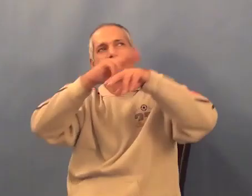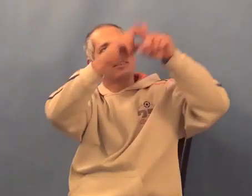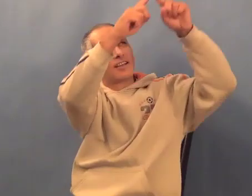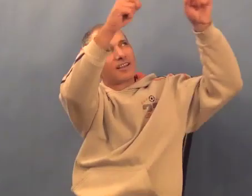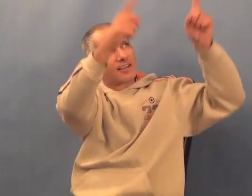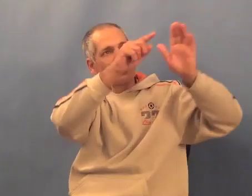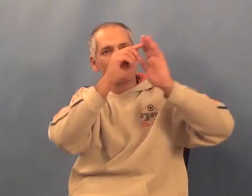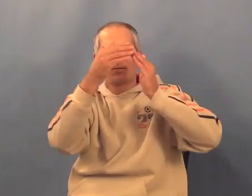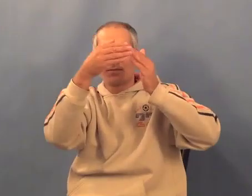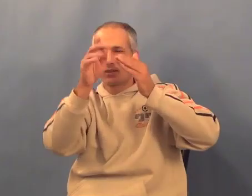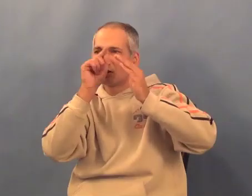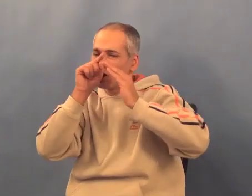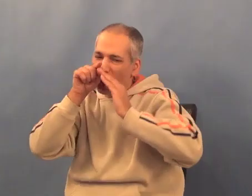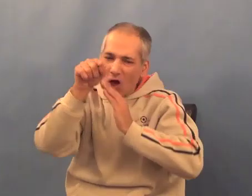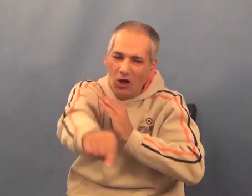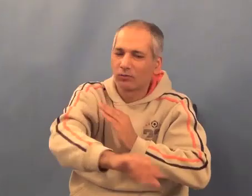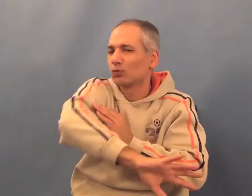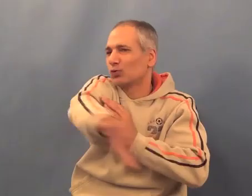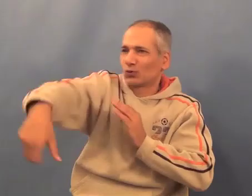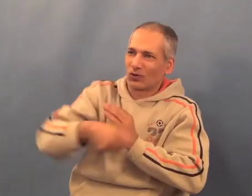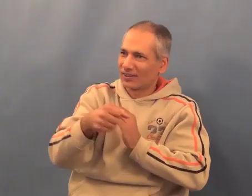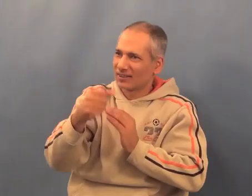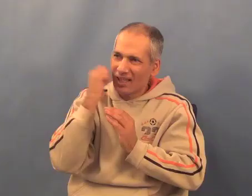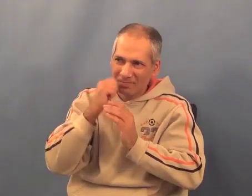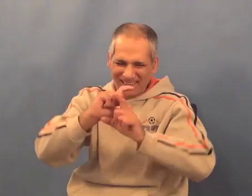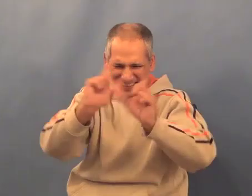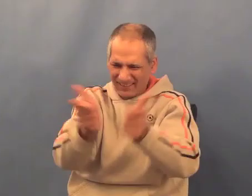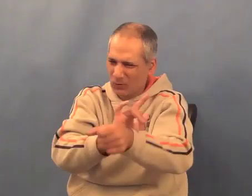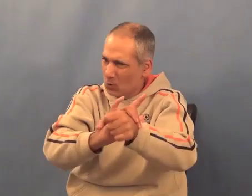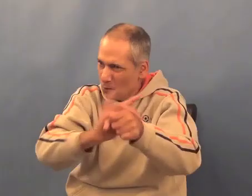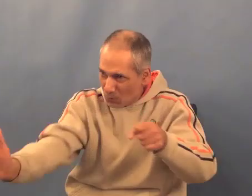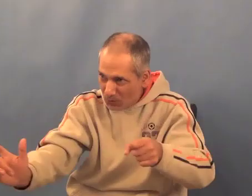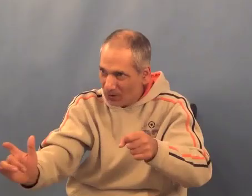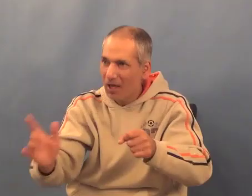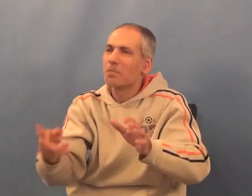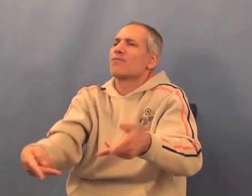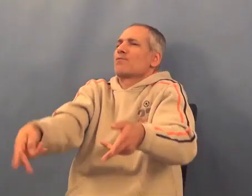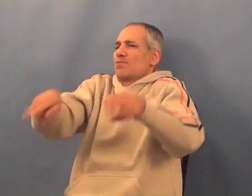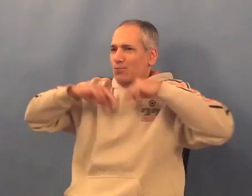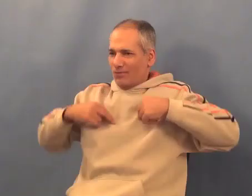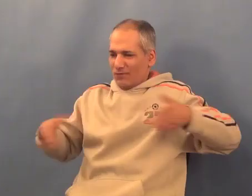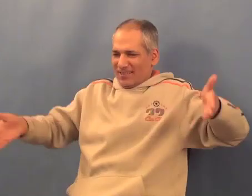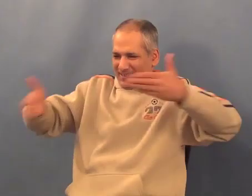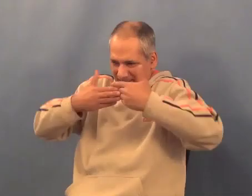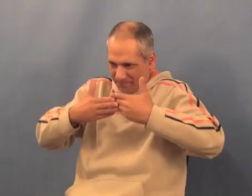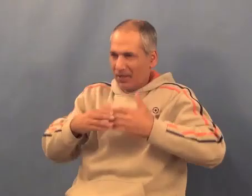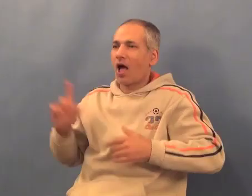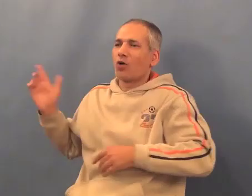Zegar otwiera się, pojawia się ptak, który kradnie wszystkie jabłka. Opróżnia miskę, wraca do siebie i zegar się zamyka.